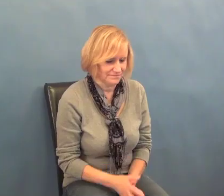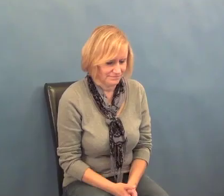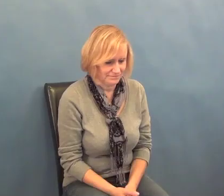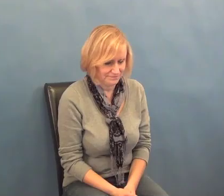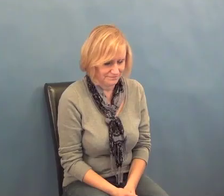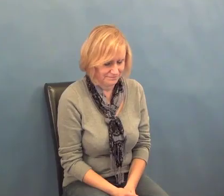Tak, tak.